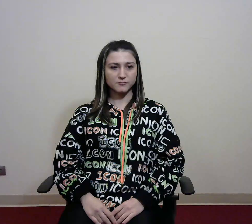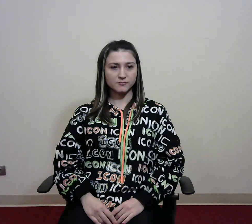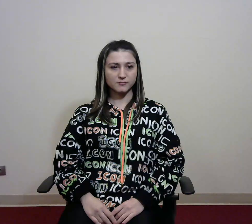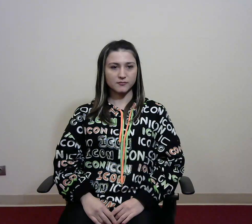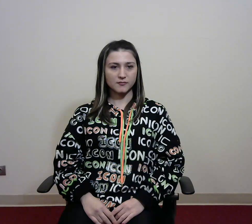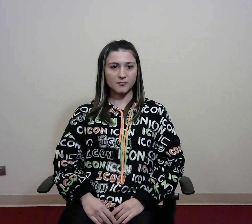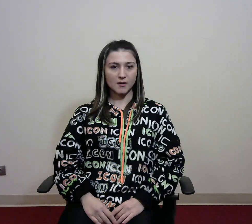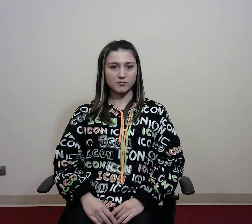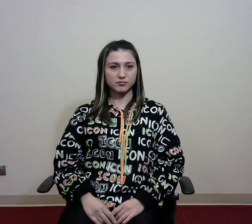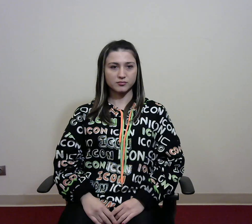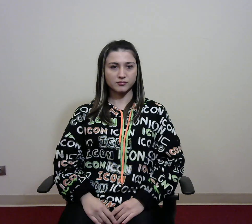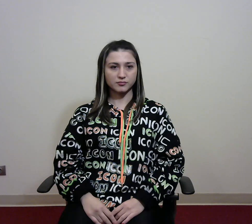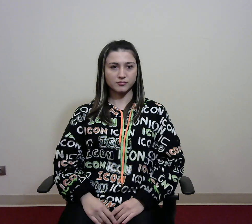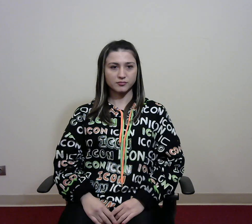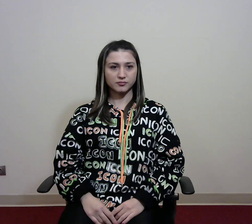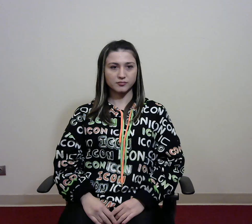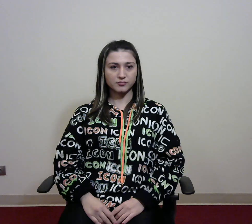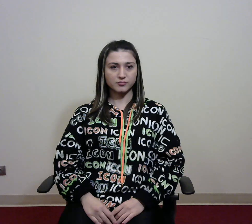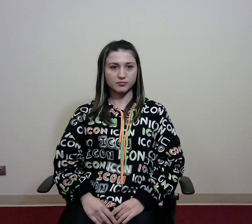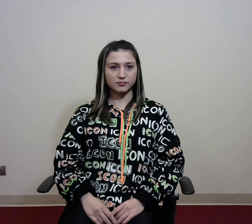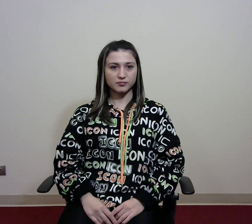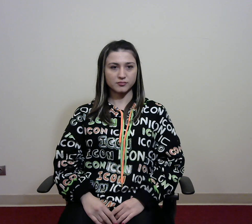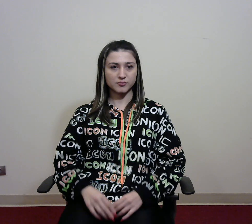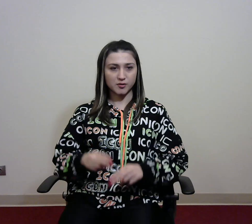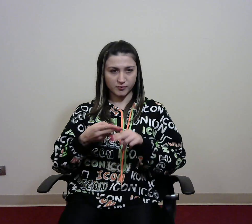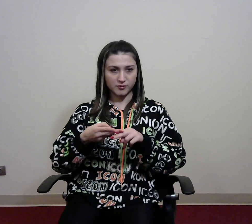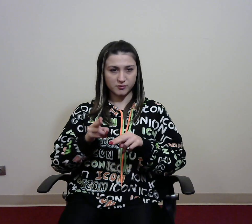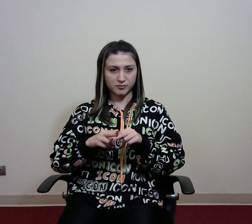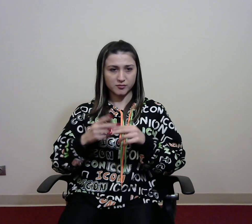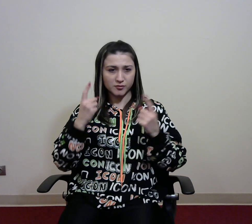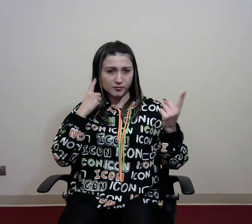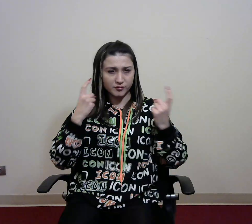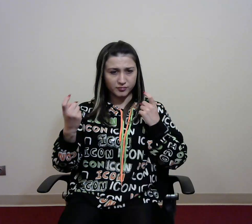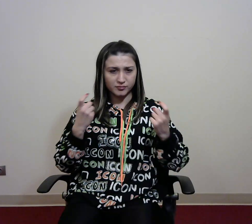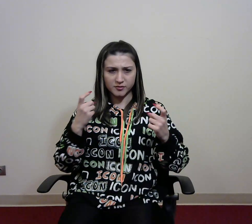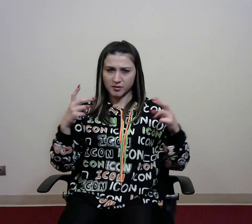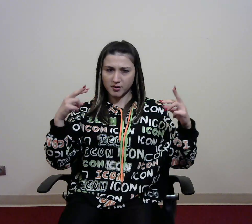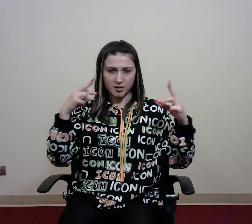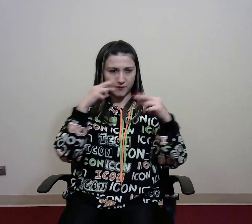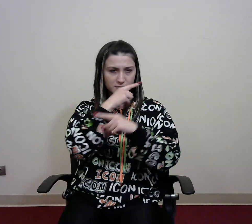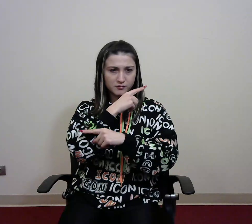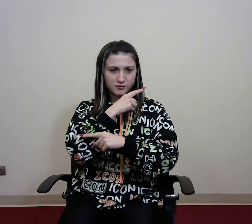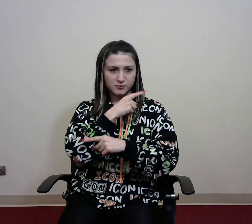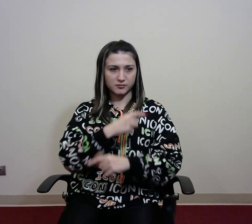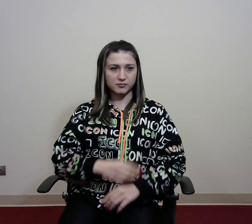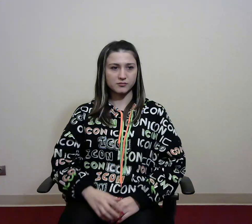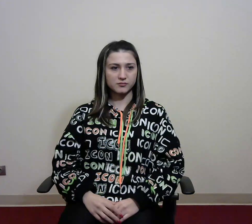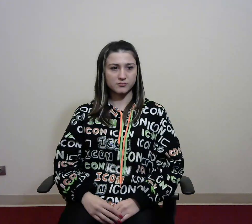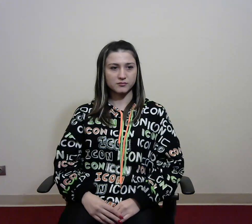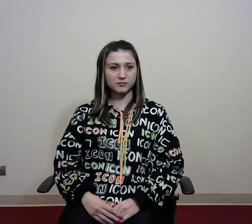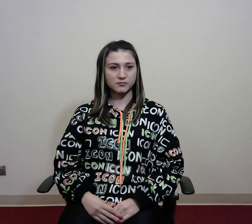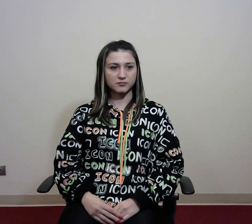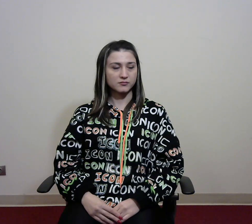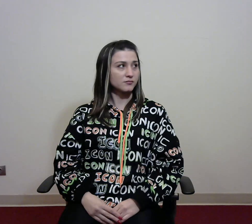Bu məlumat səhvdir